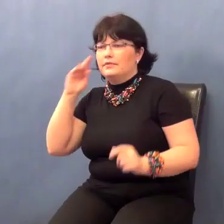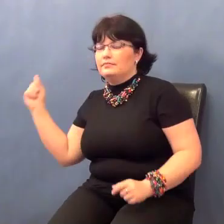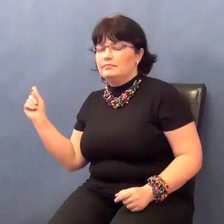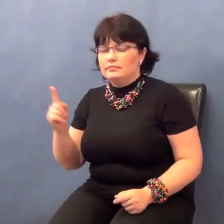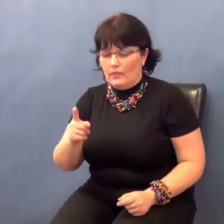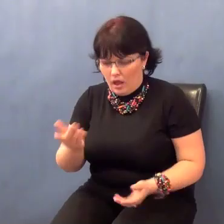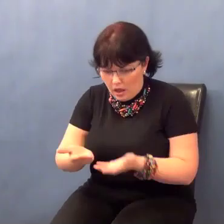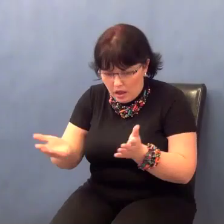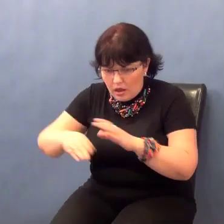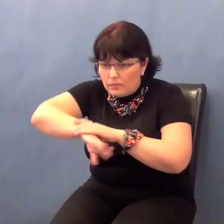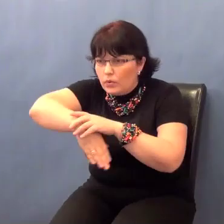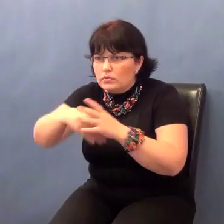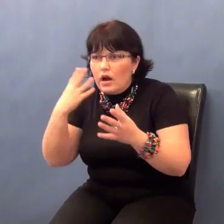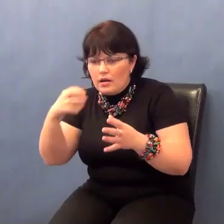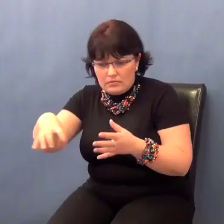Miś wraca i widzi, że miska jest pusta.